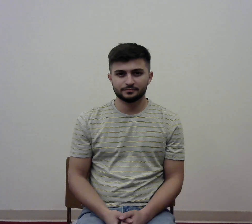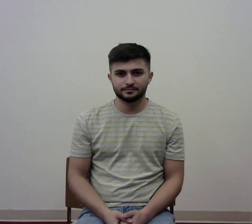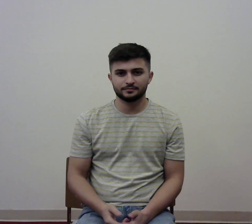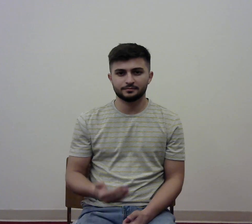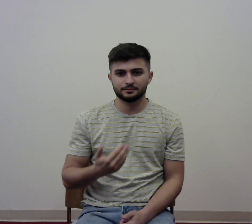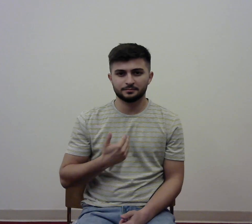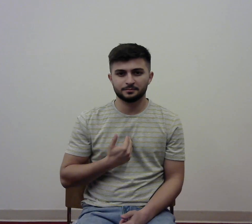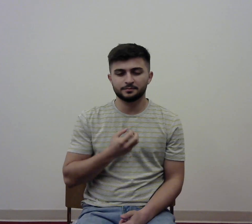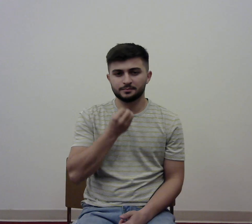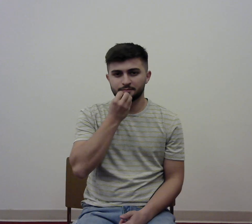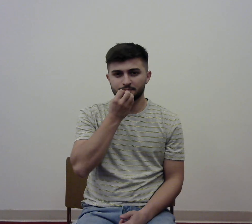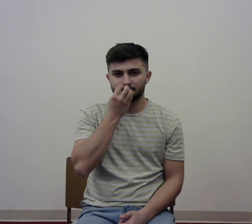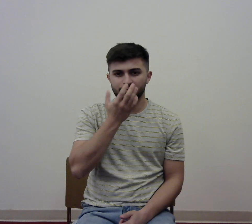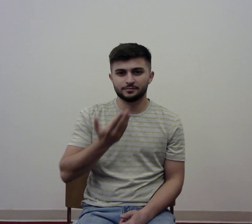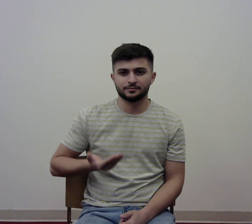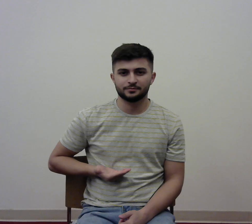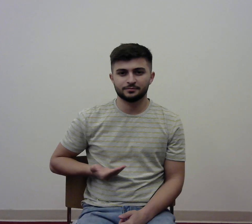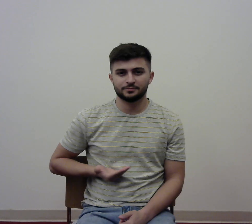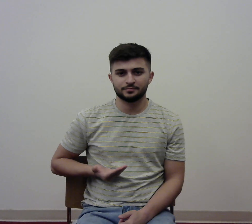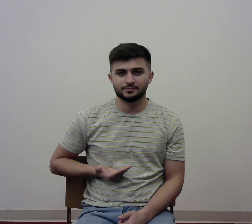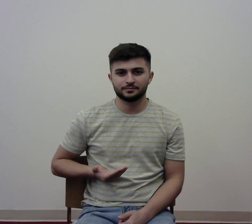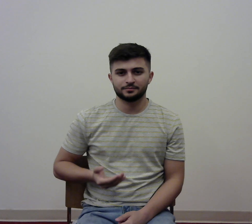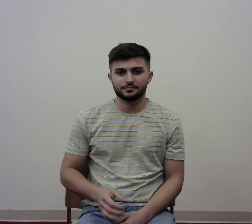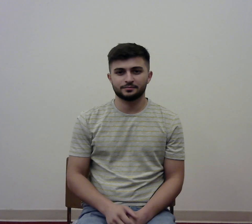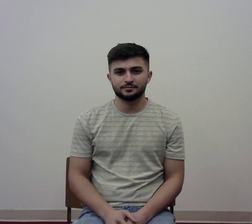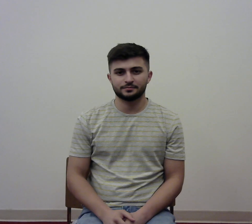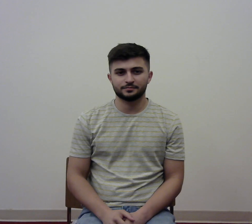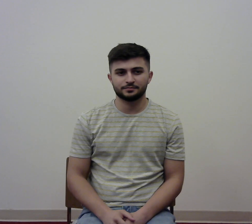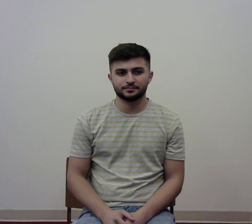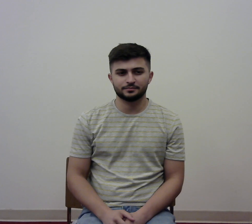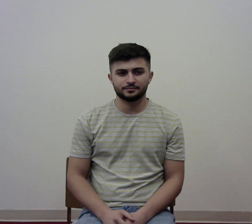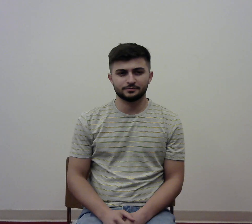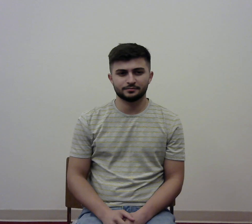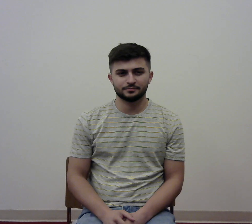Mən Bakıda yaşayıram